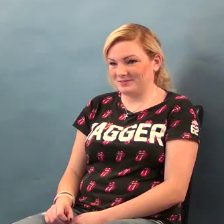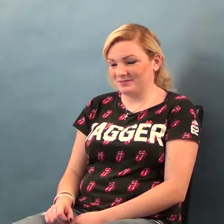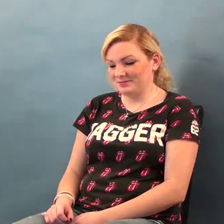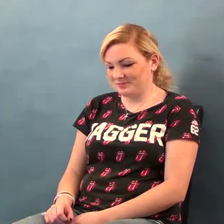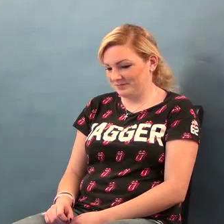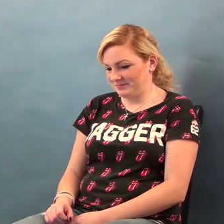Wieczorem wracam.